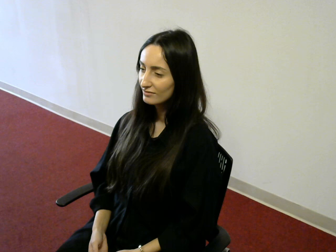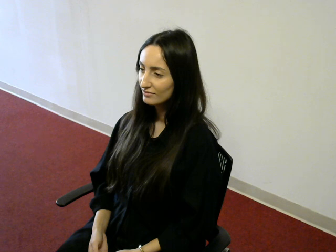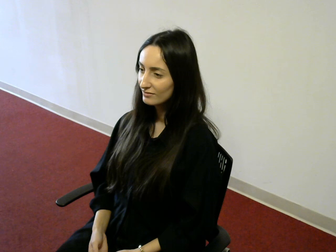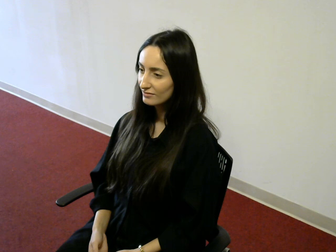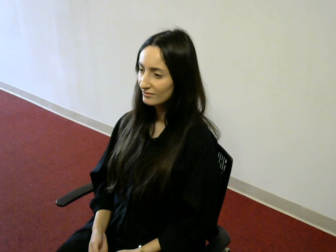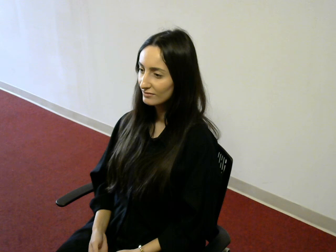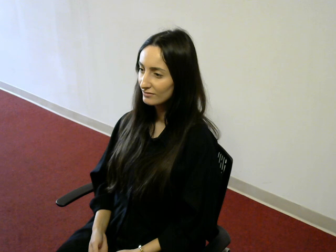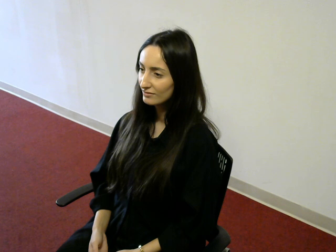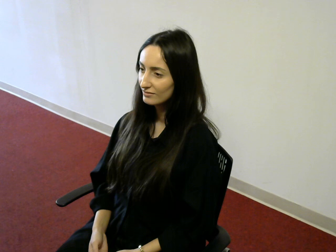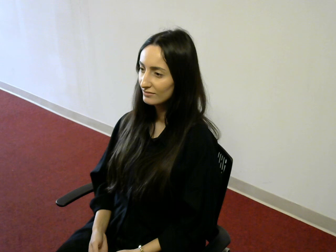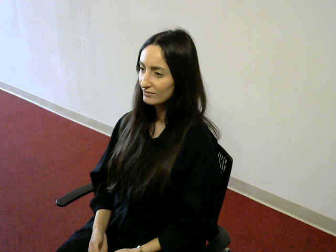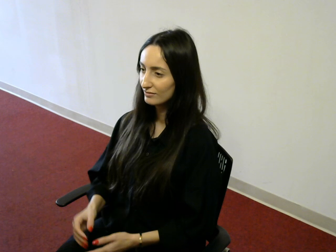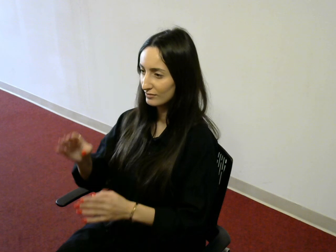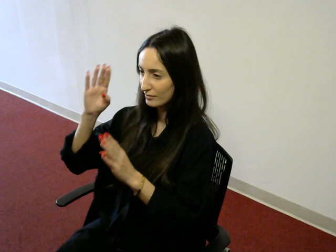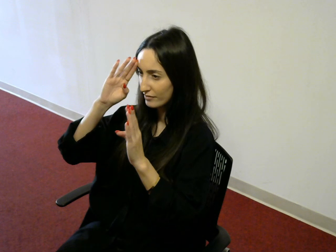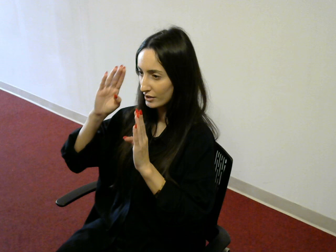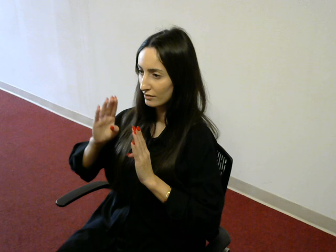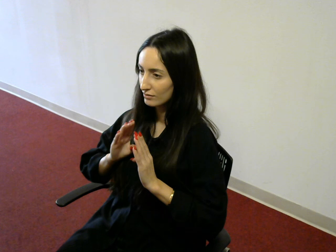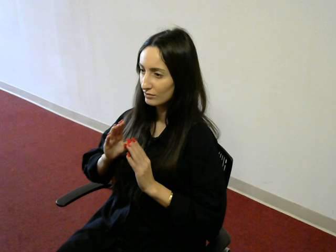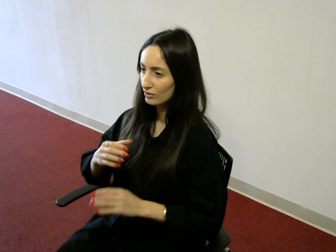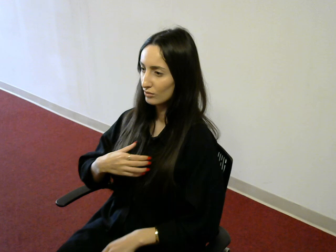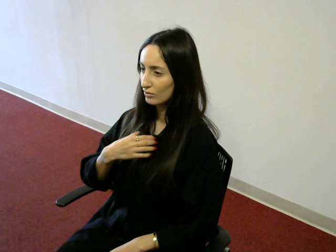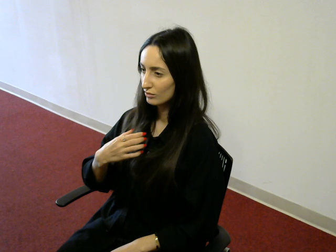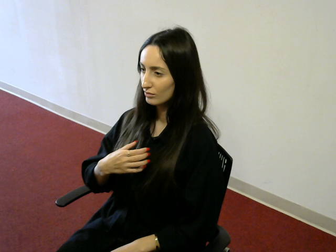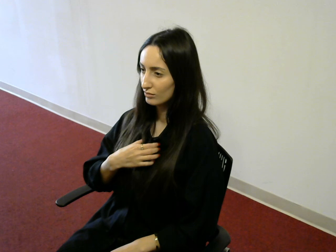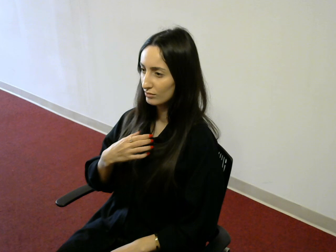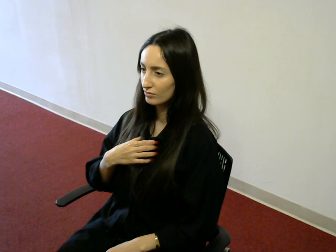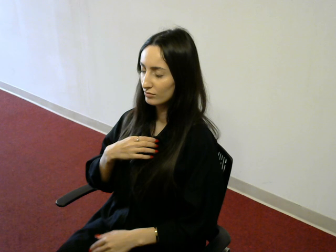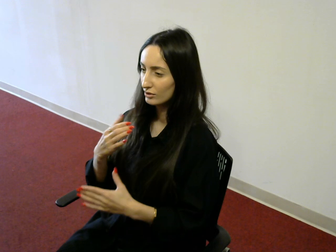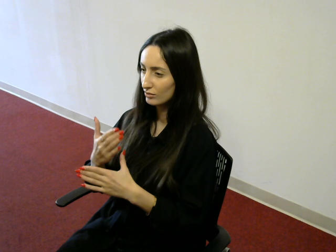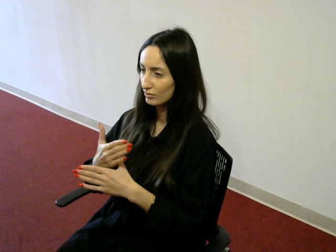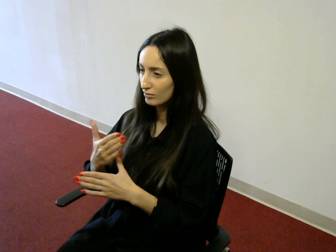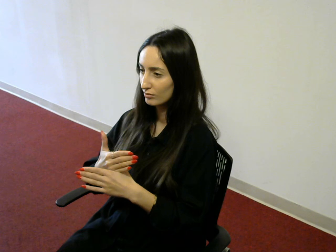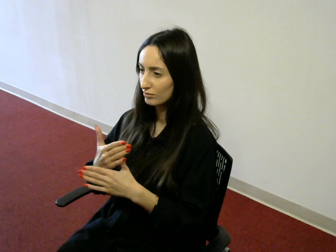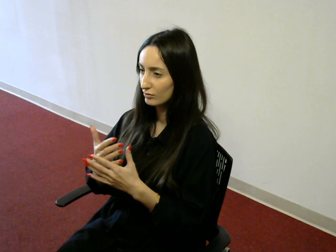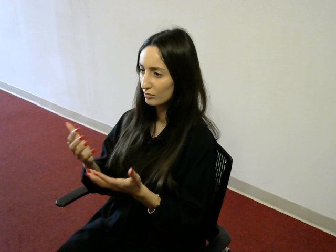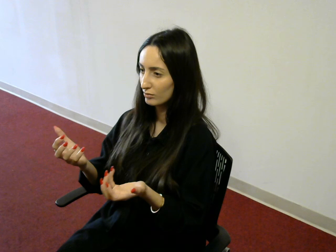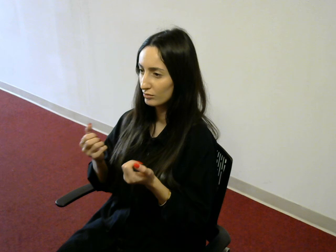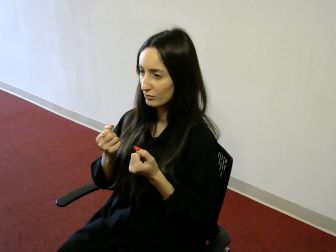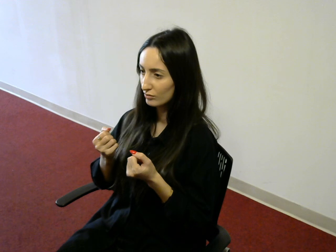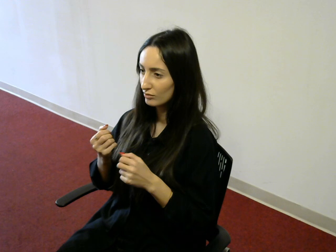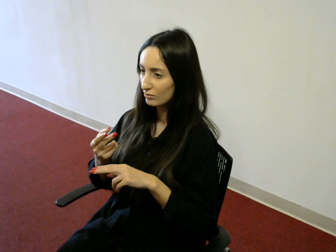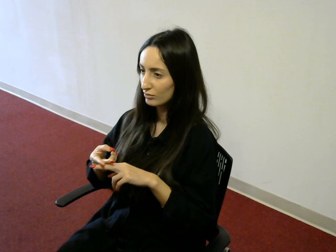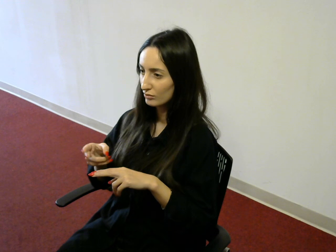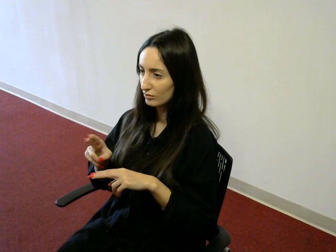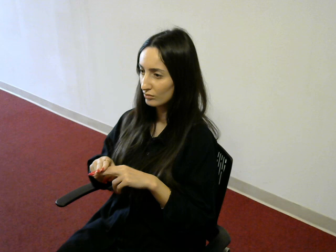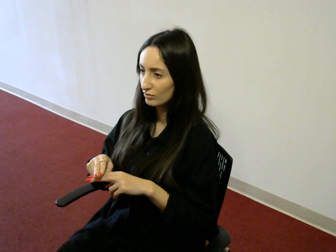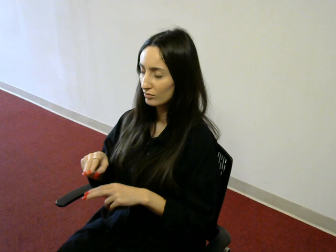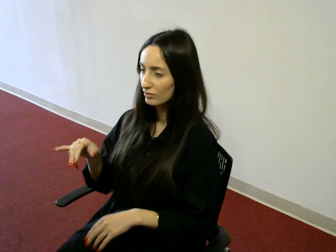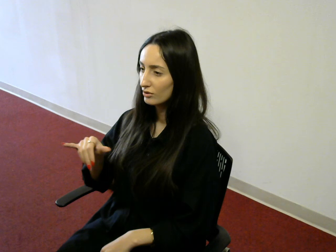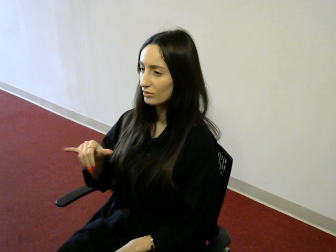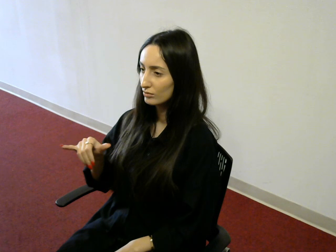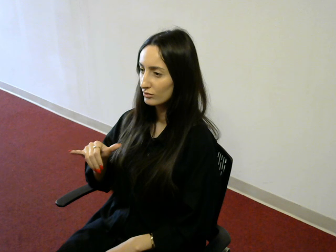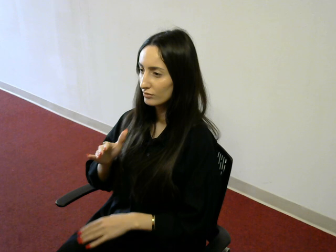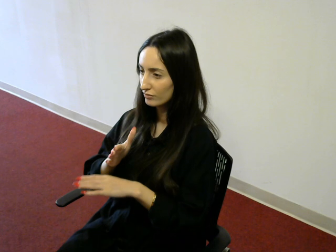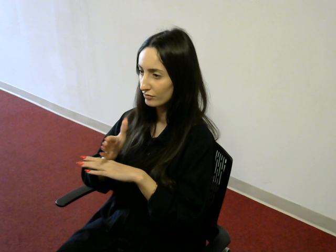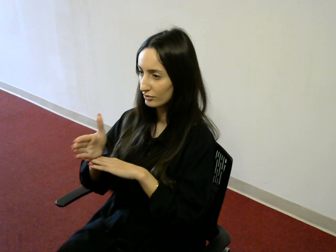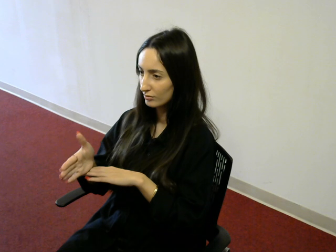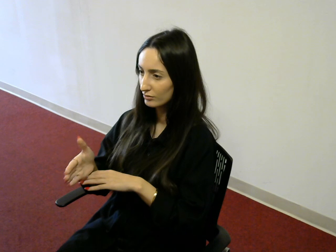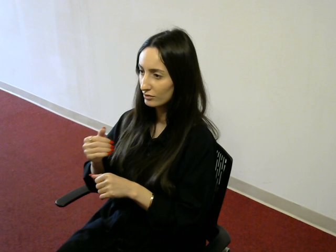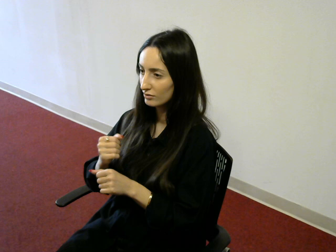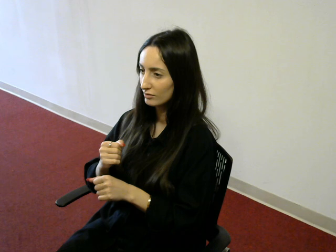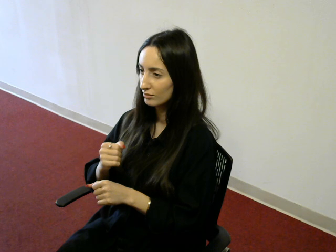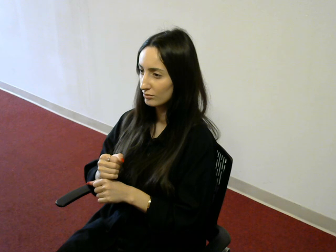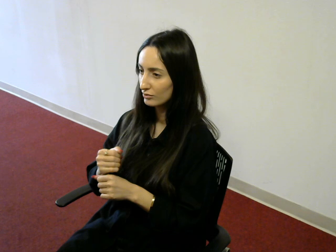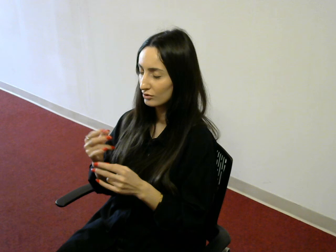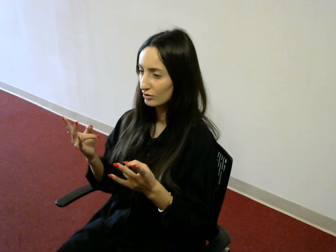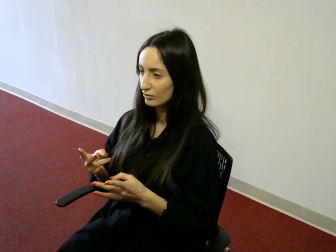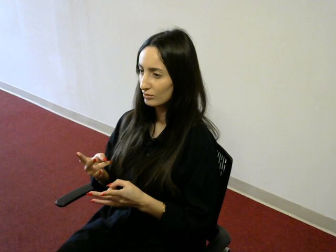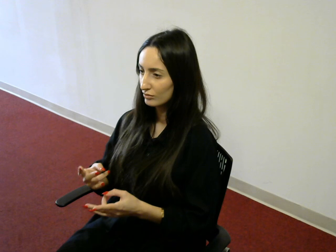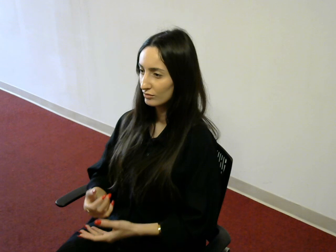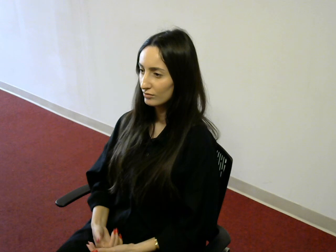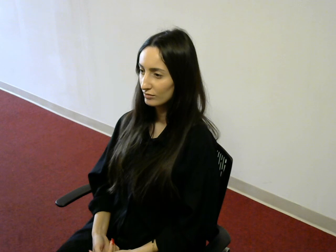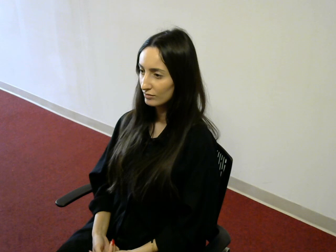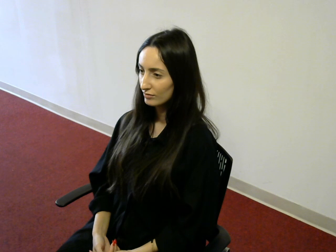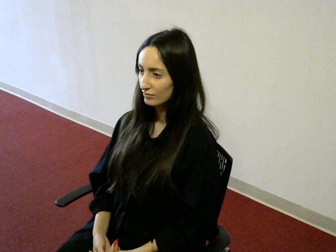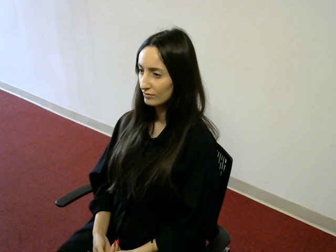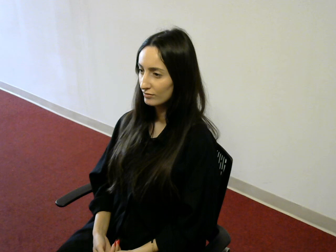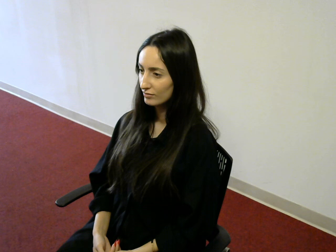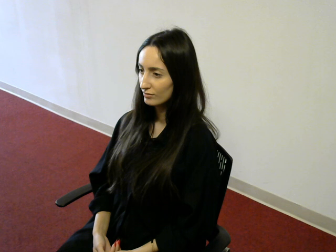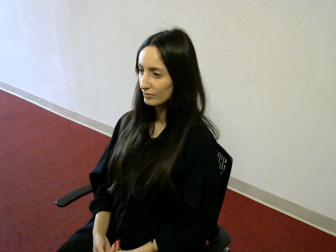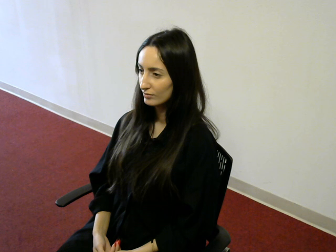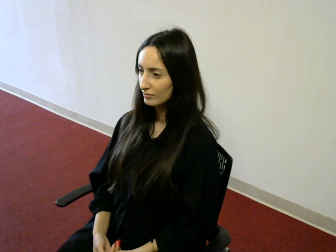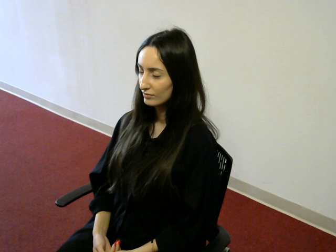Ünvanlı sosial yardım almaq üçün hara müraciət etmək lazımdır